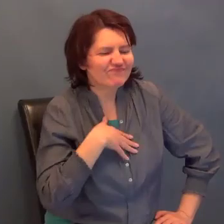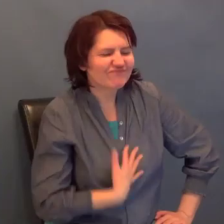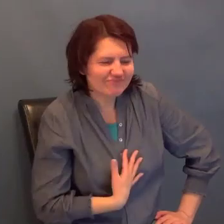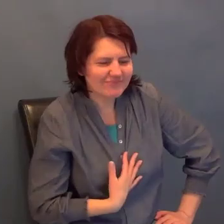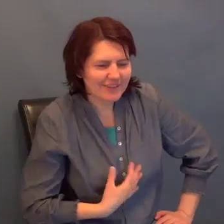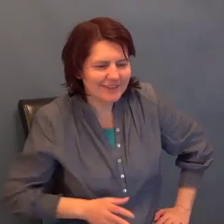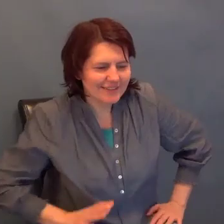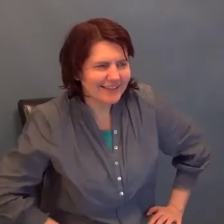Przykro mi.